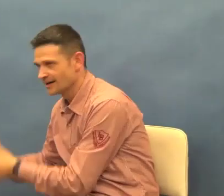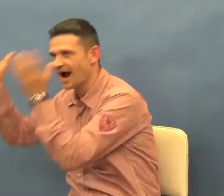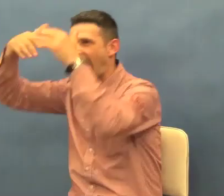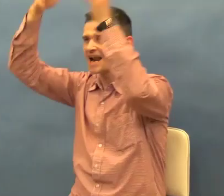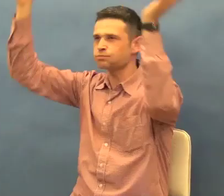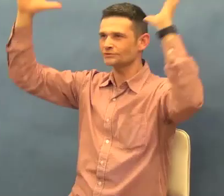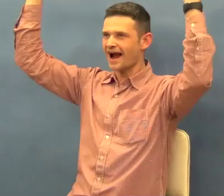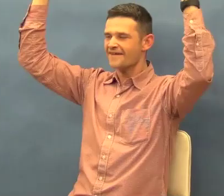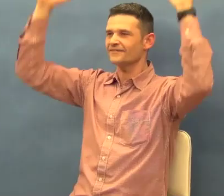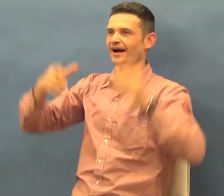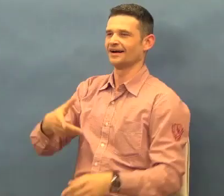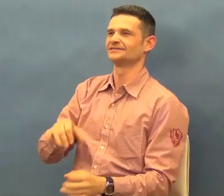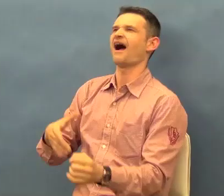Nałożył arbuz na głowę.